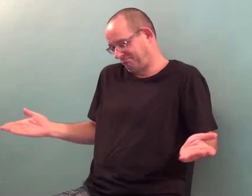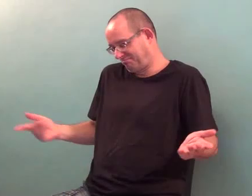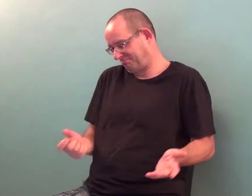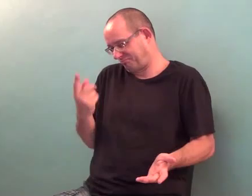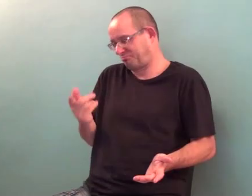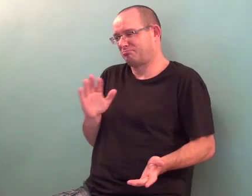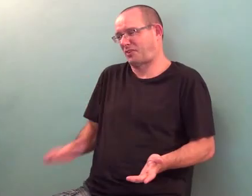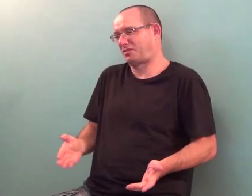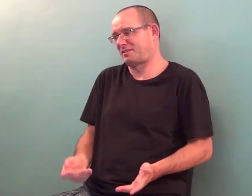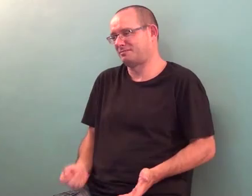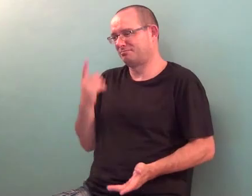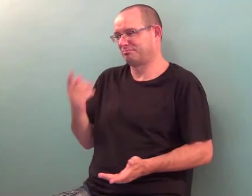Dziwne dla mnie, że jest proste.